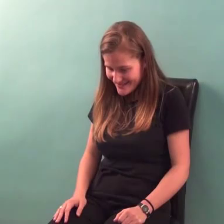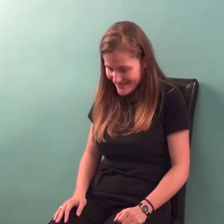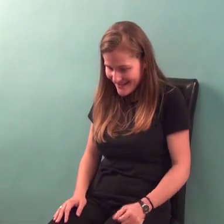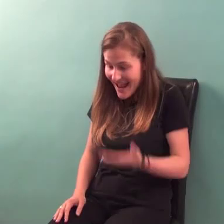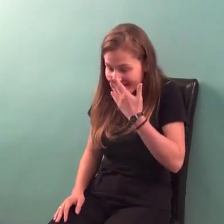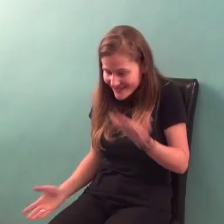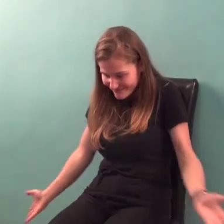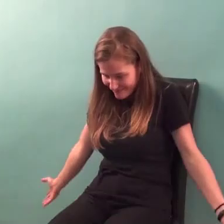Nie wiem jak wygląda.